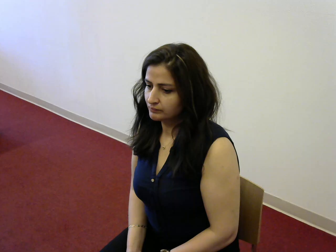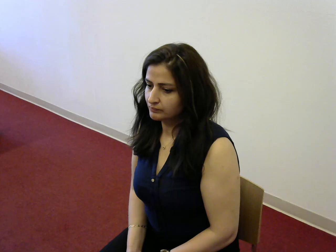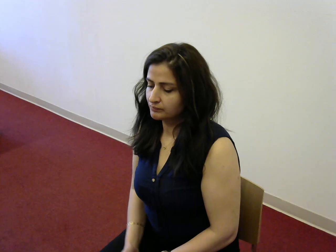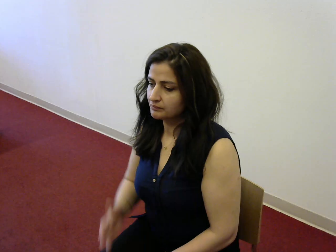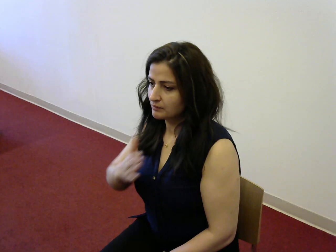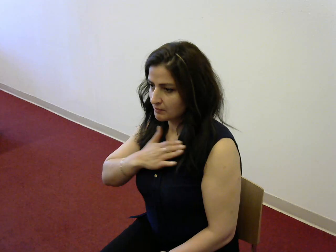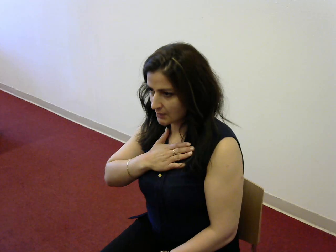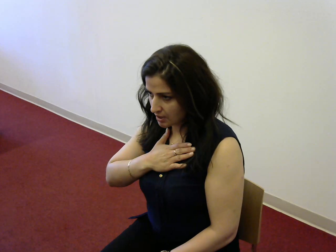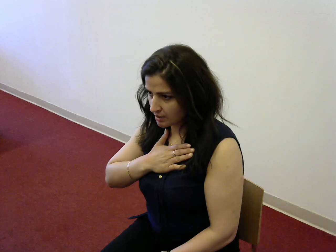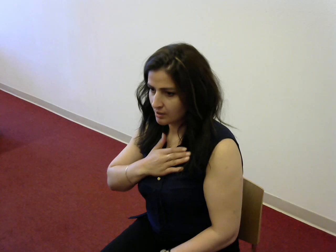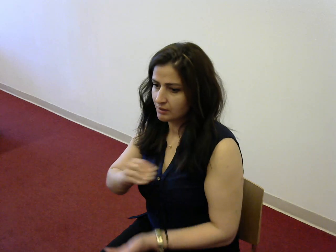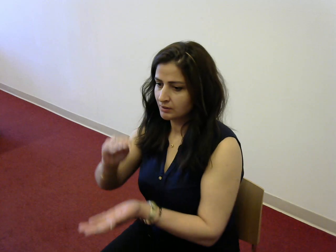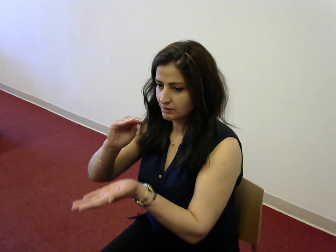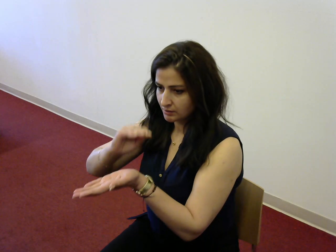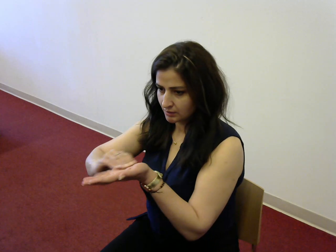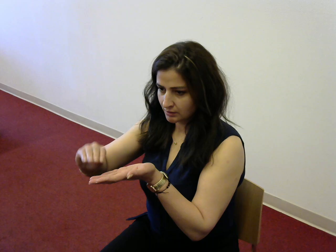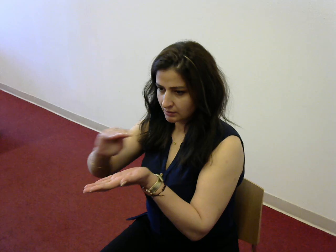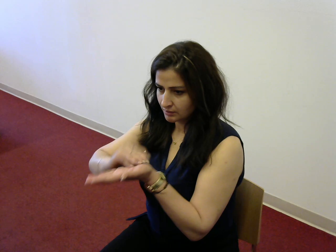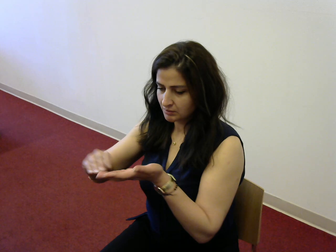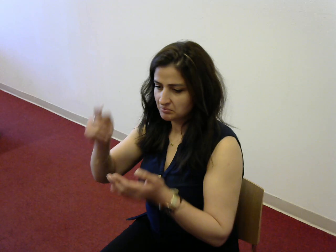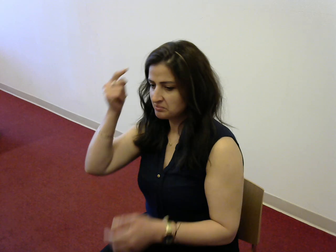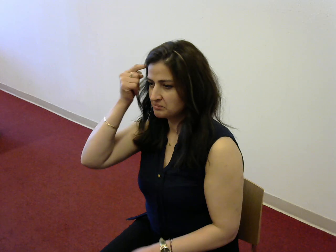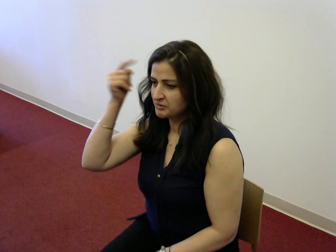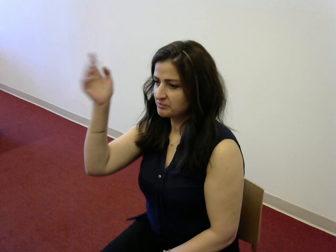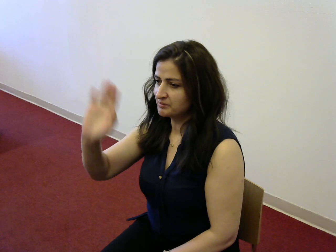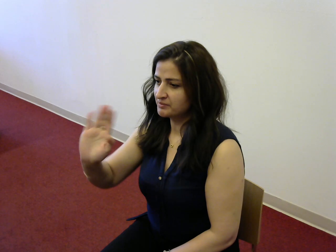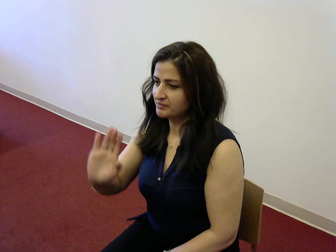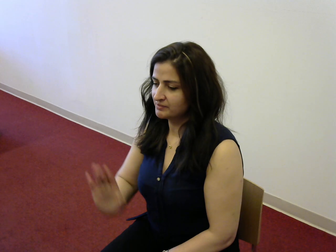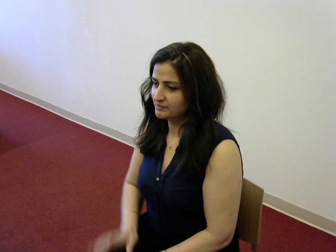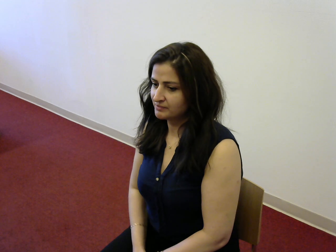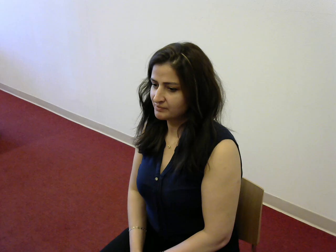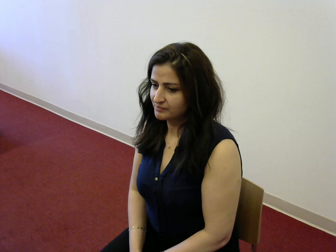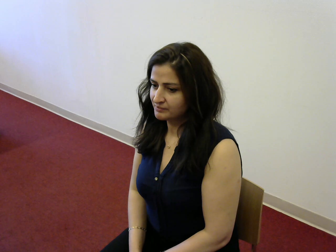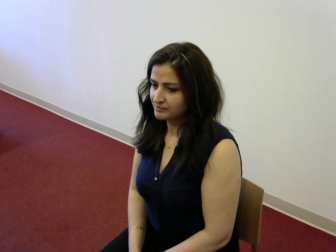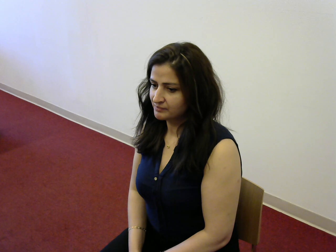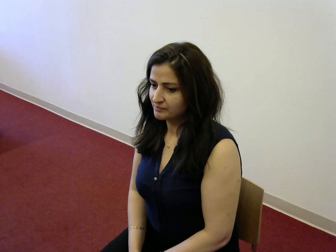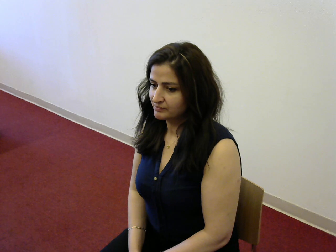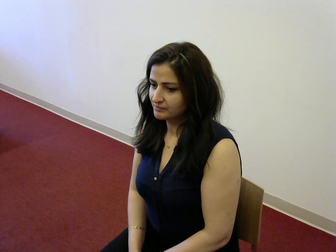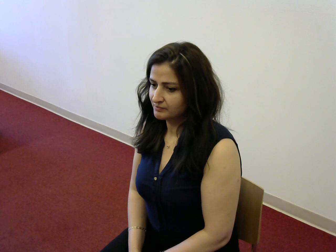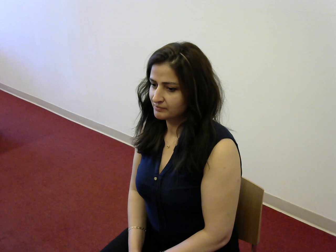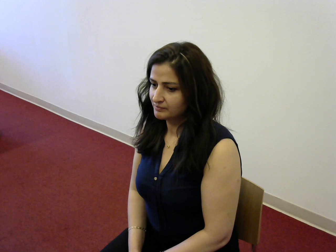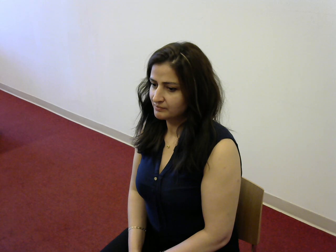Mən yaza bilmirəm